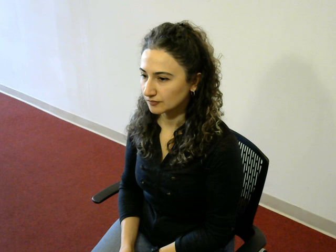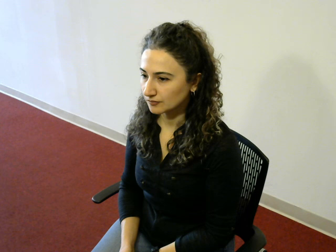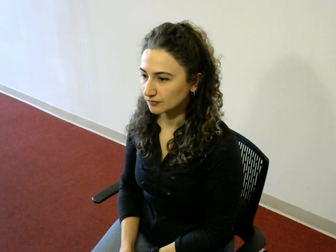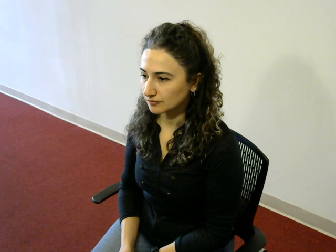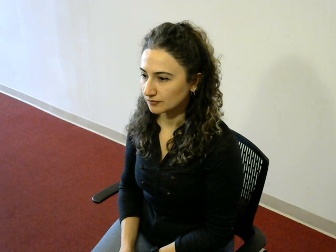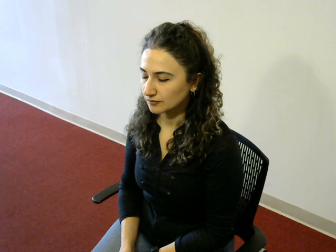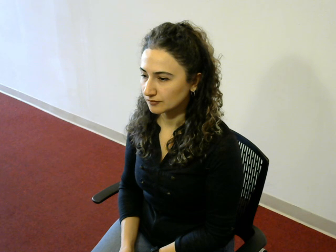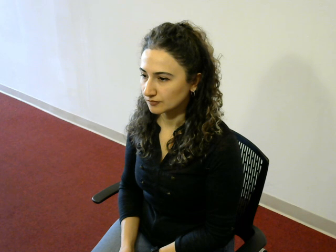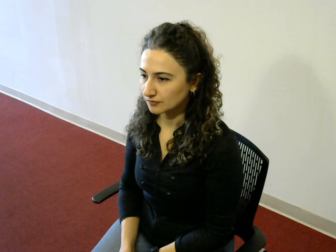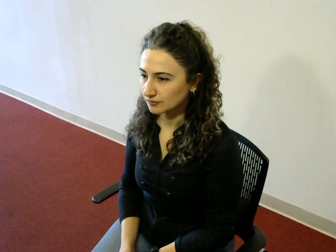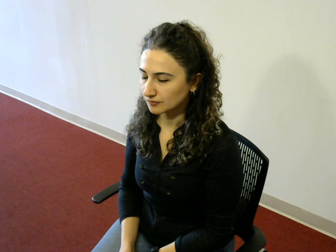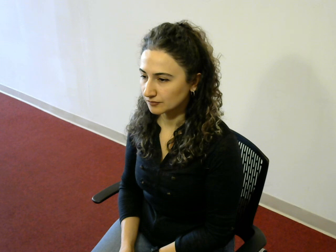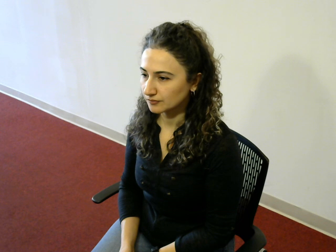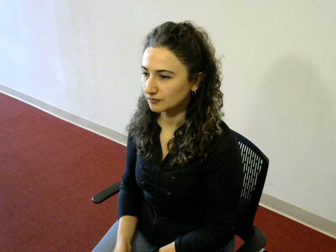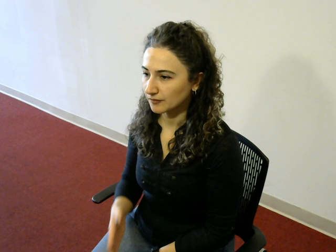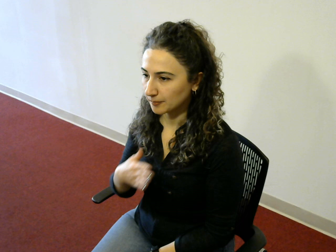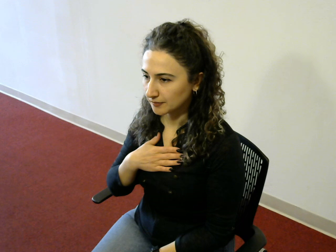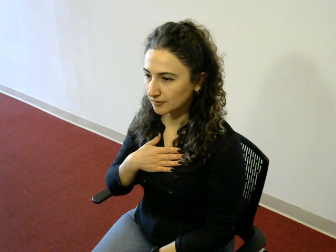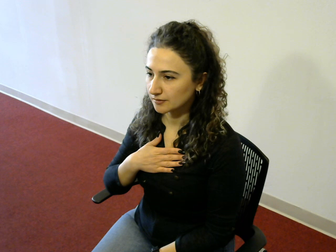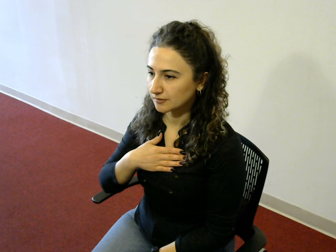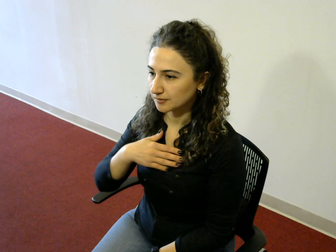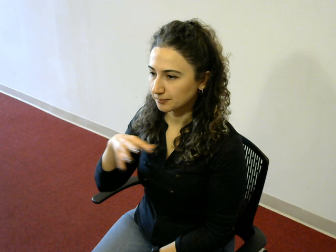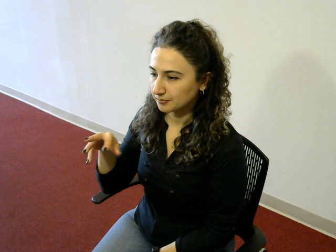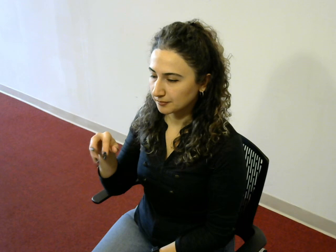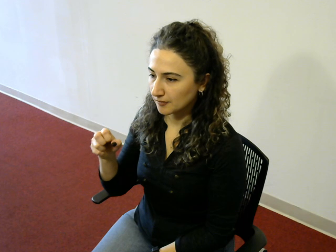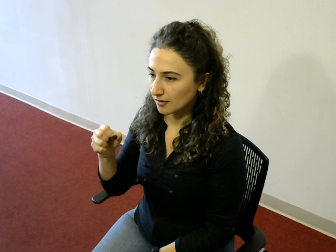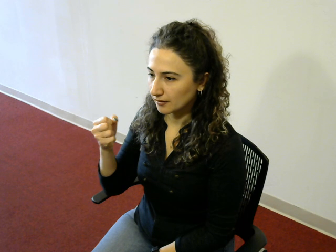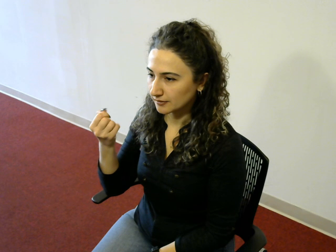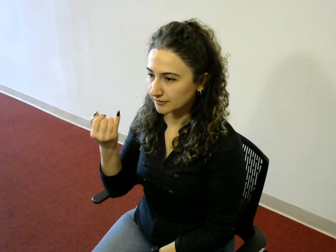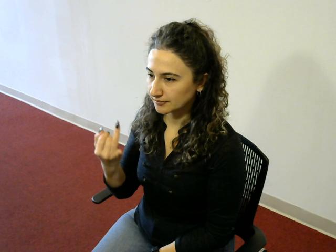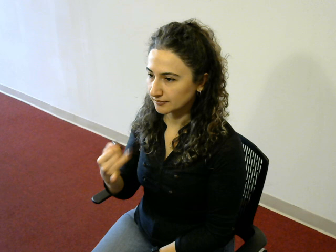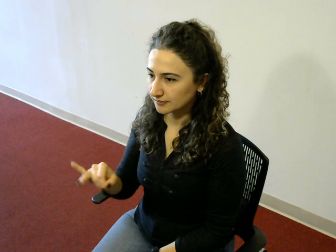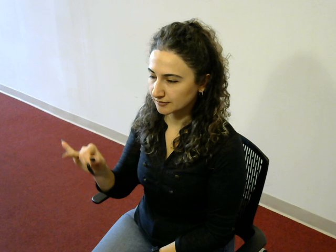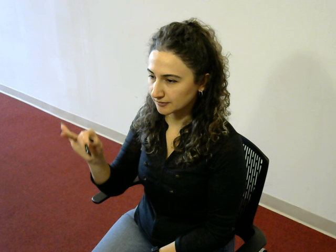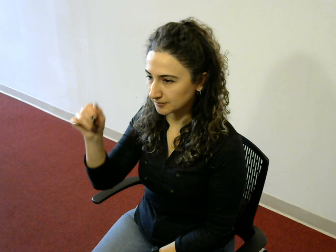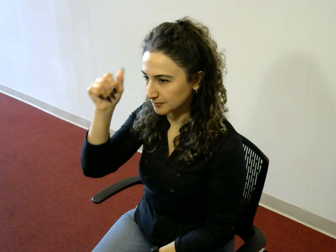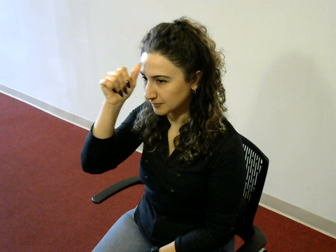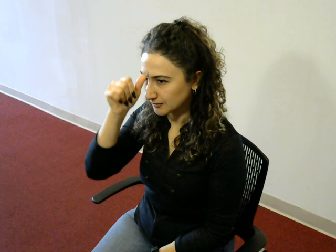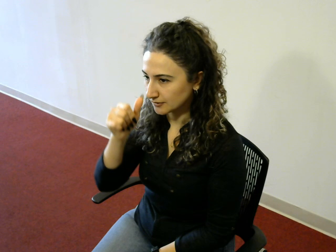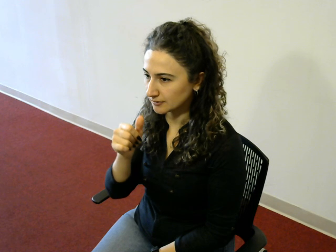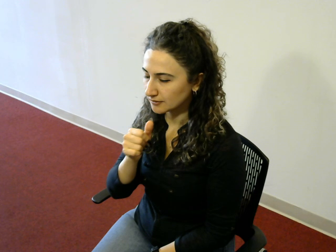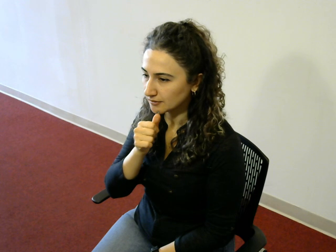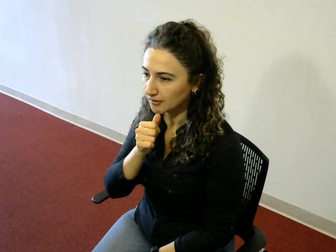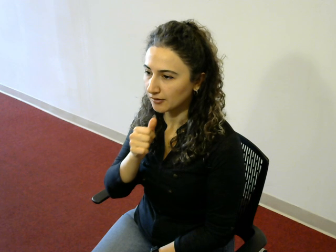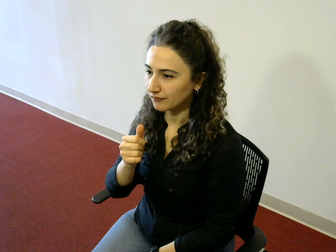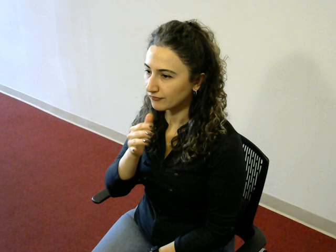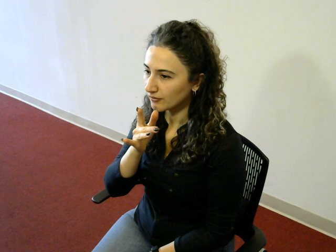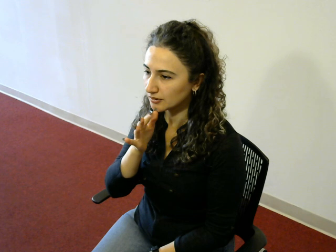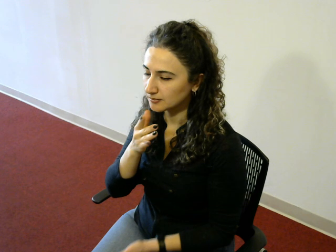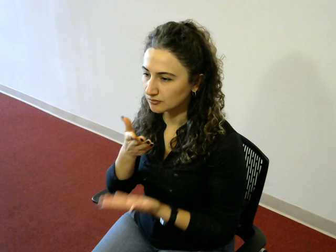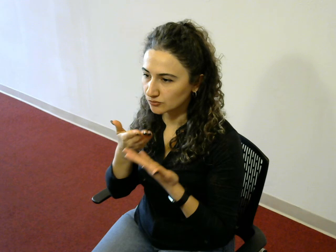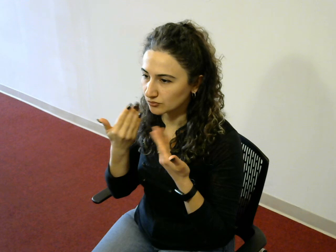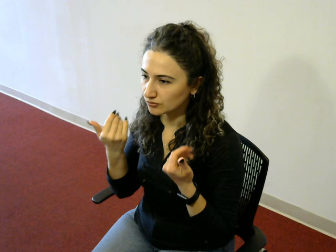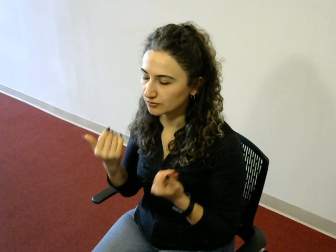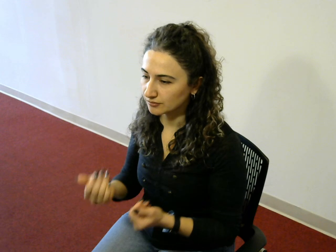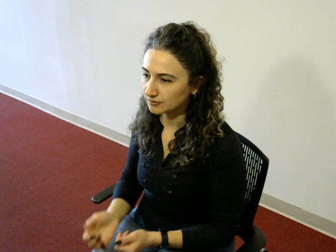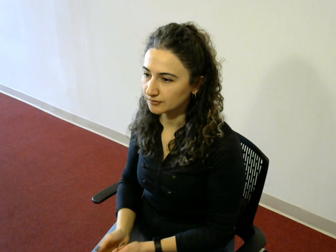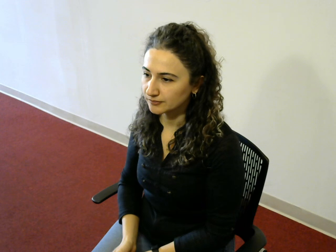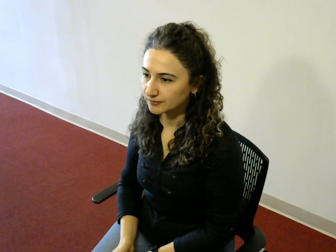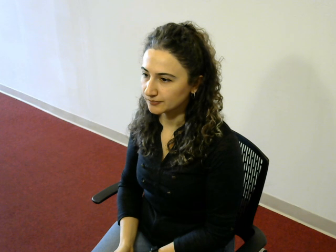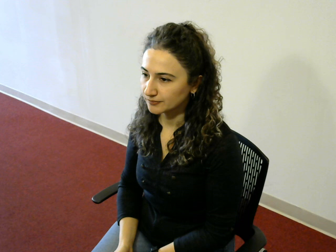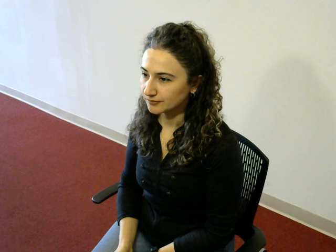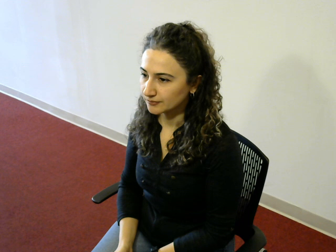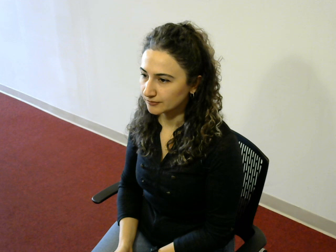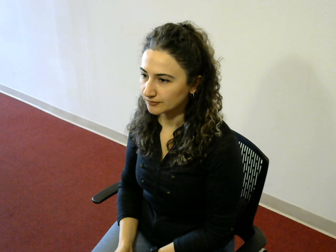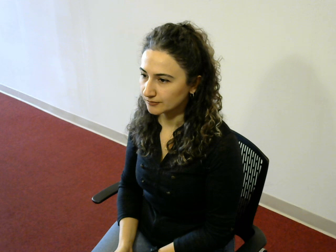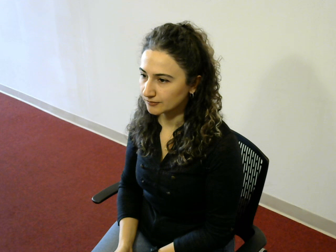Mənim may ayında vaxtım yoxdur